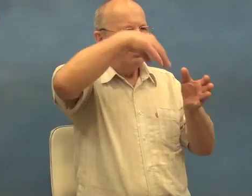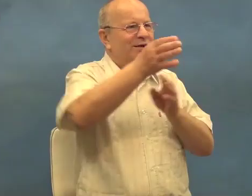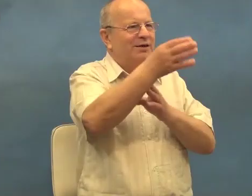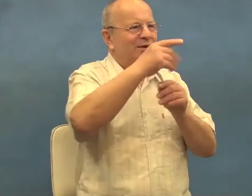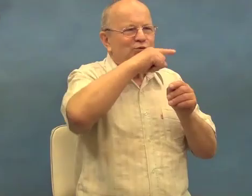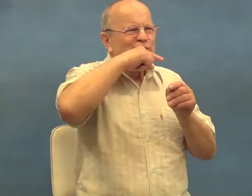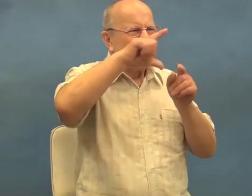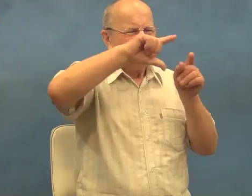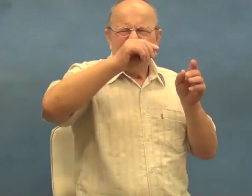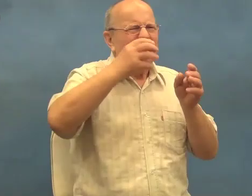W środku pływa czerwona rybka.